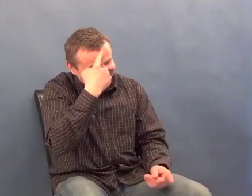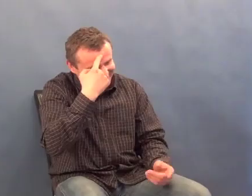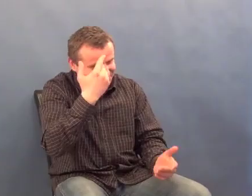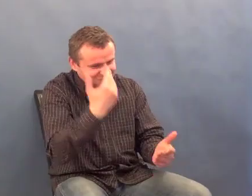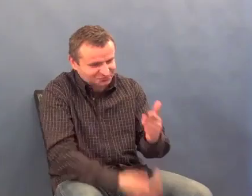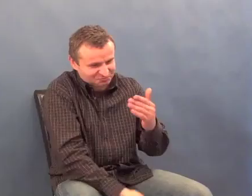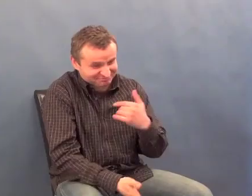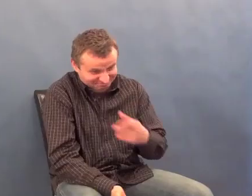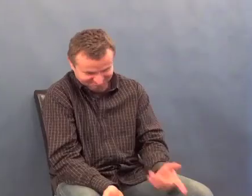Zgubiłem się, zdziwiłem się!